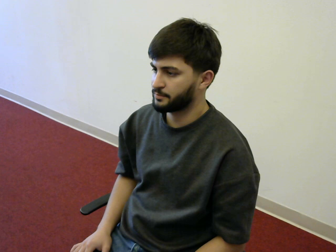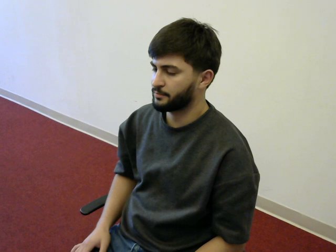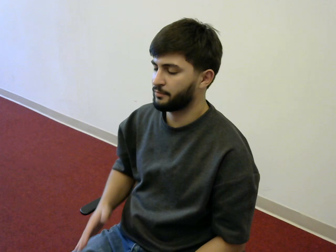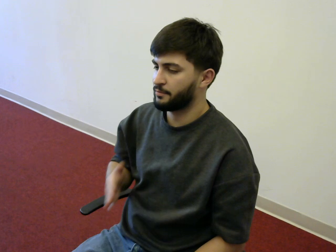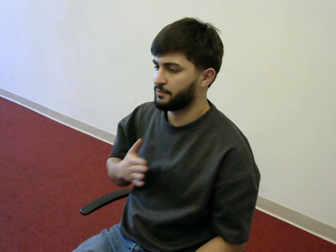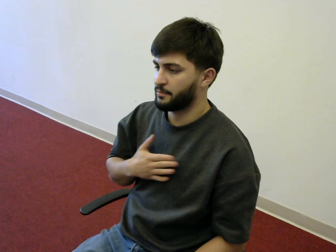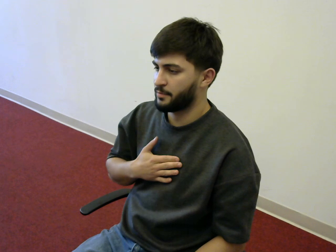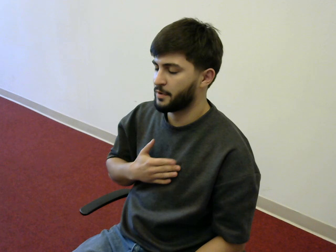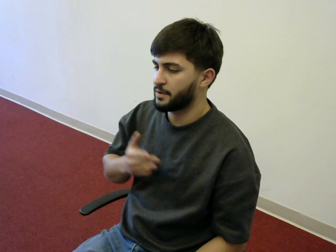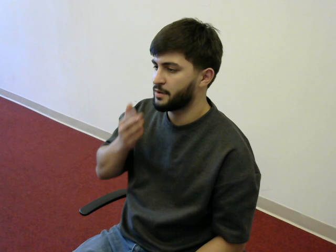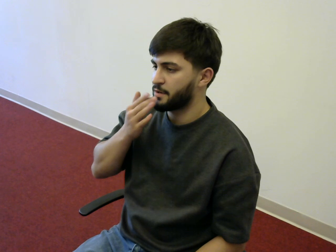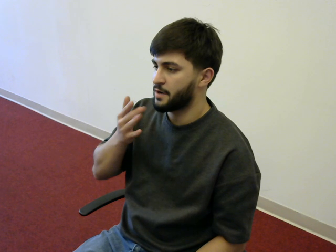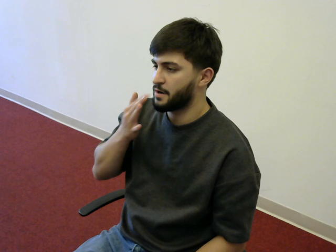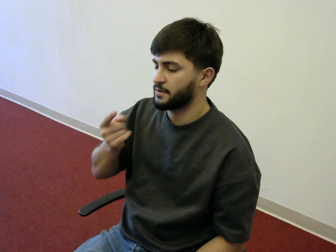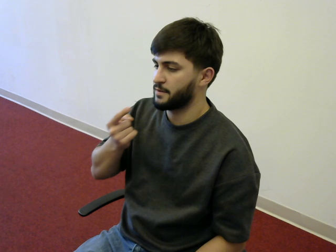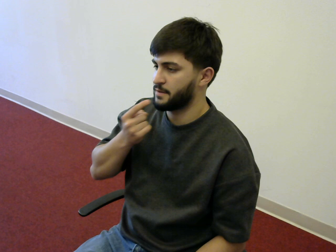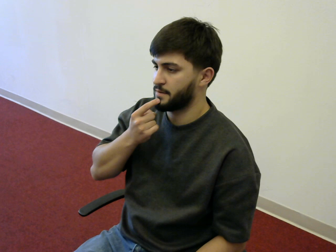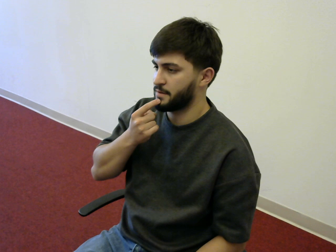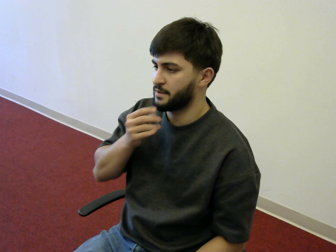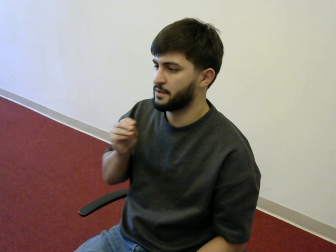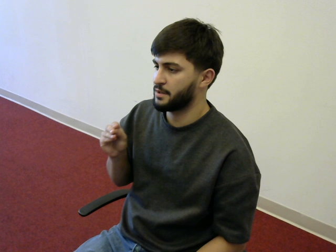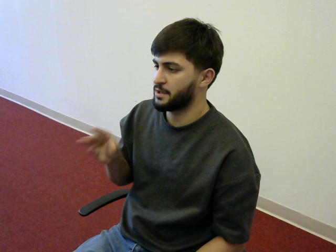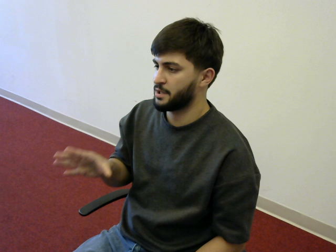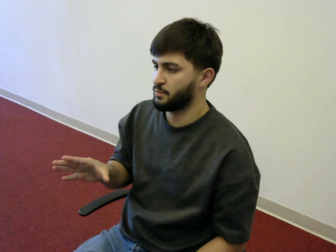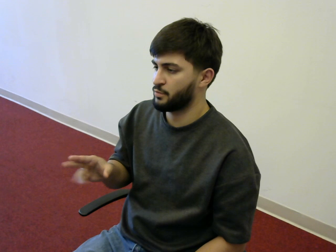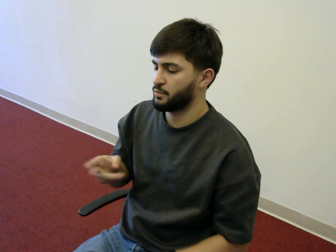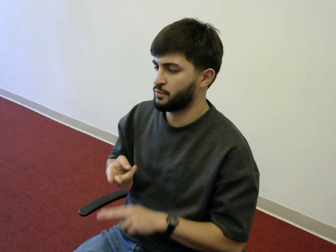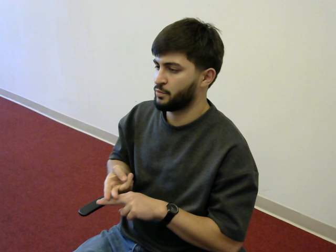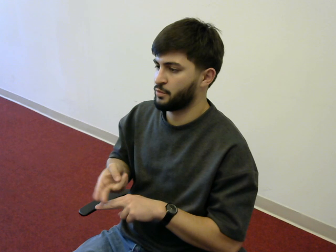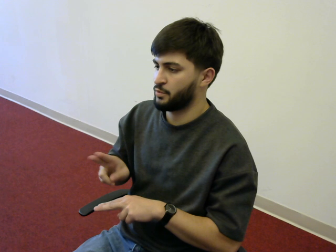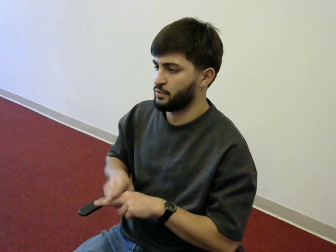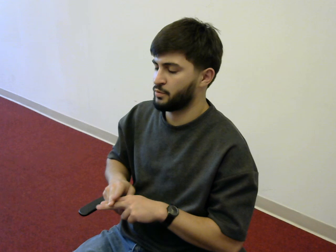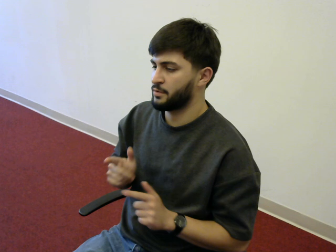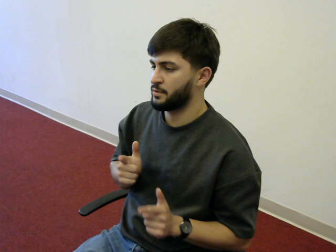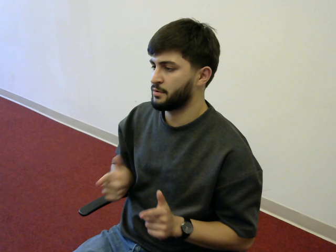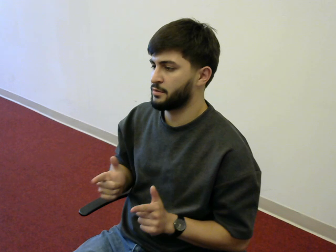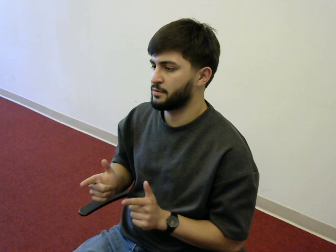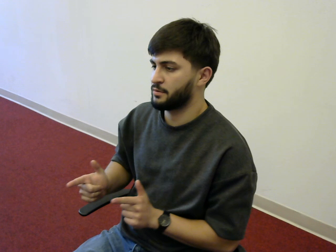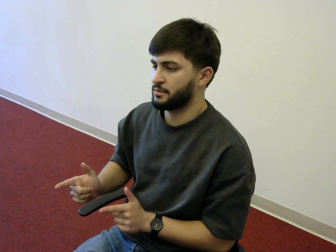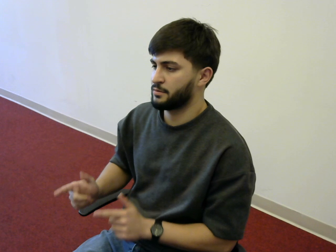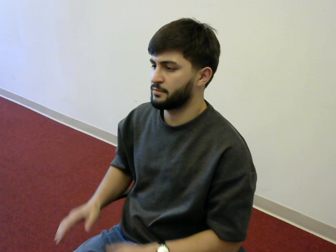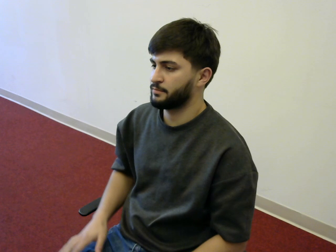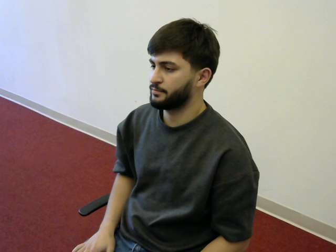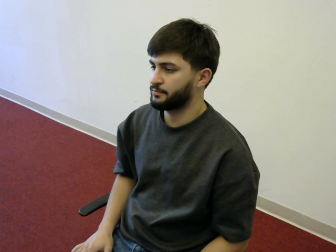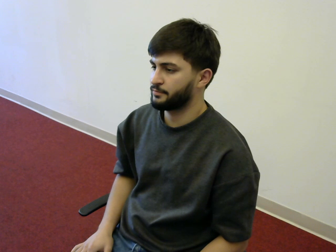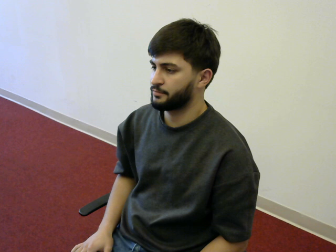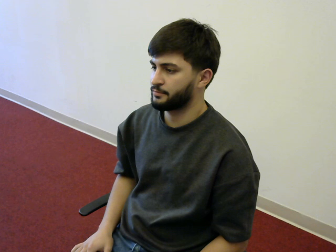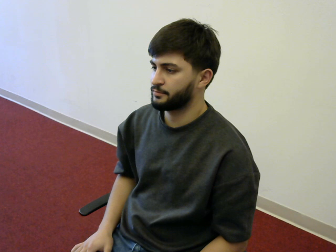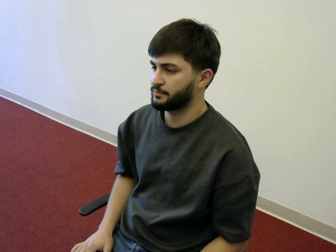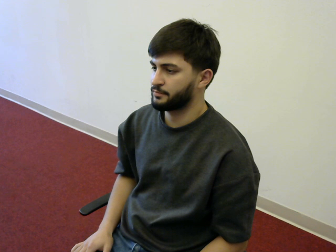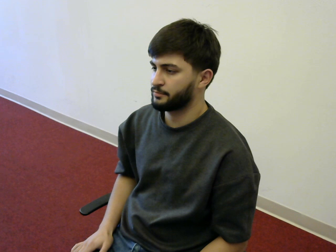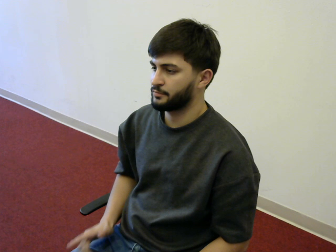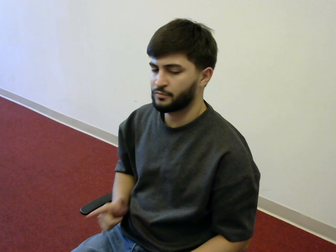Mən xarici dil diplom üçün hazırlaşıram